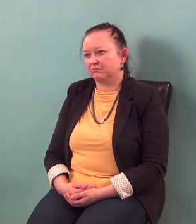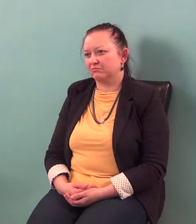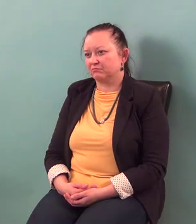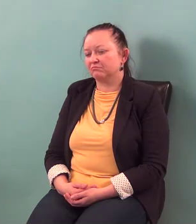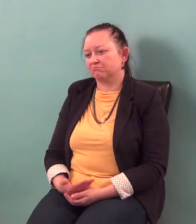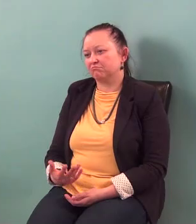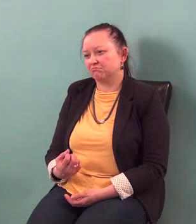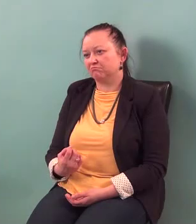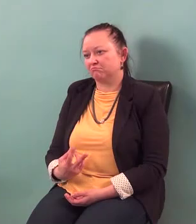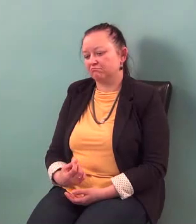No tak.